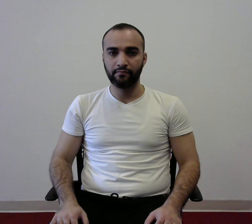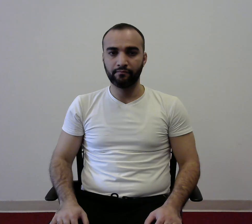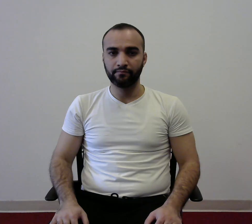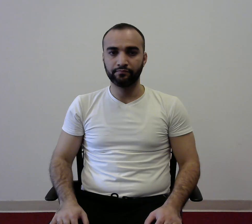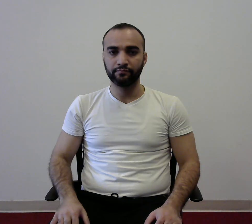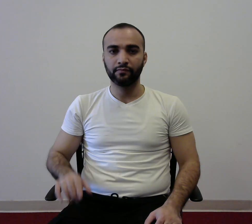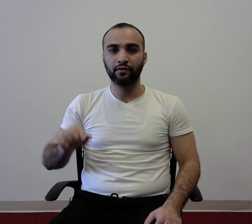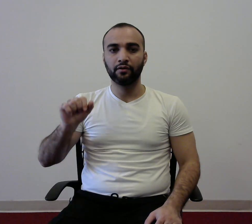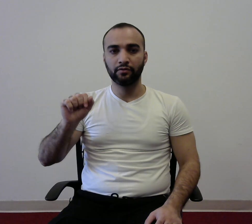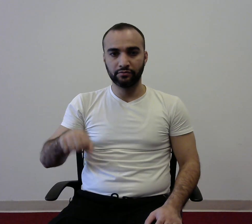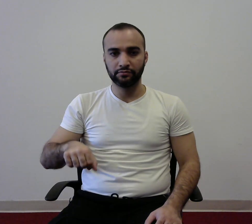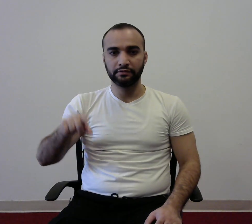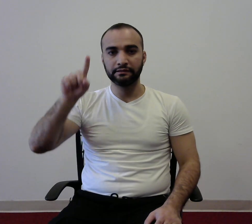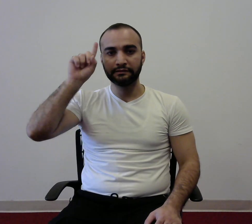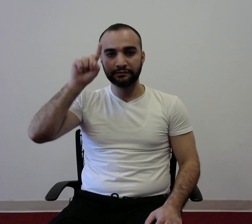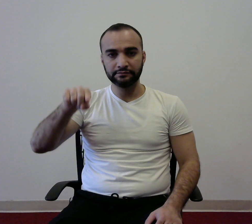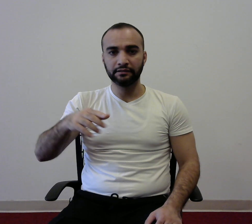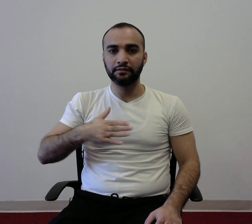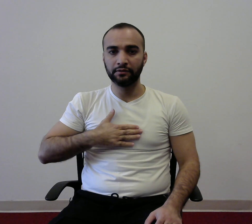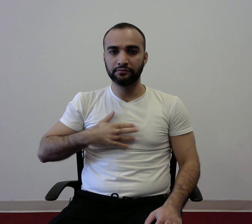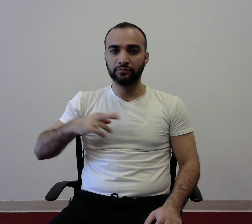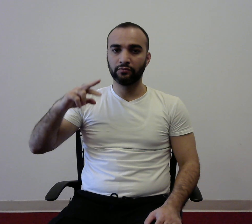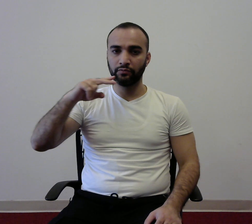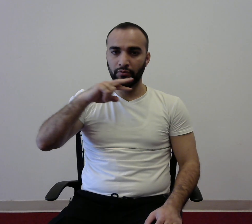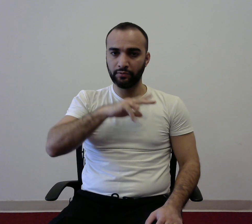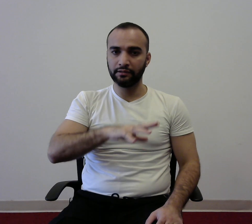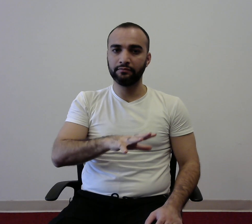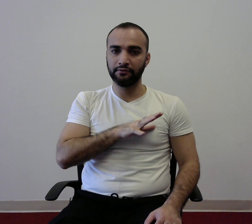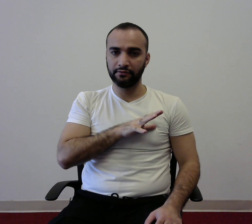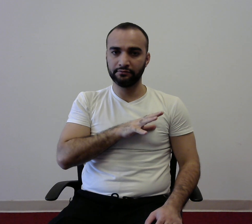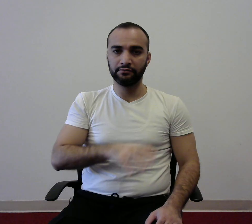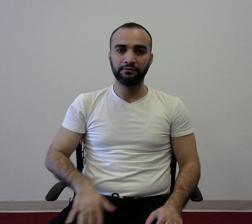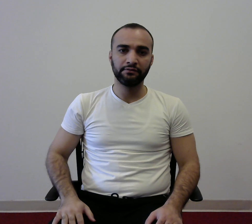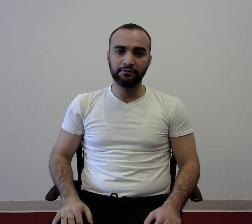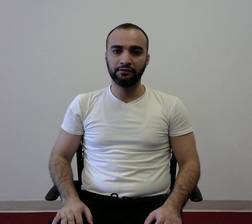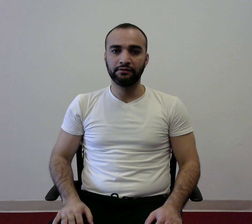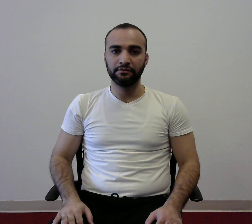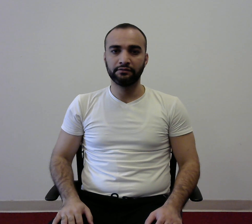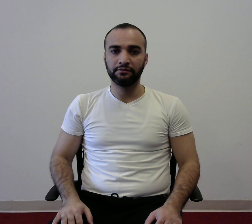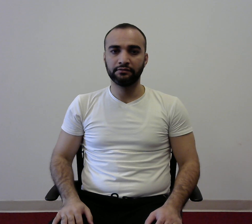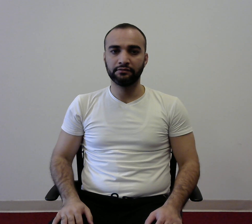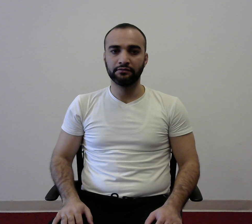Ola bilər mən zəhərlənmişəm